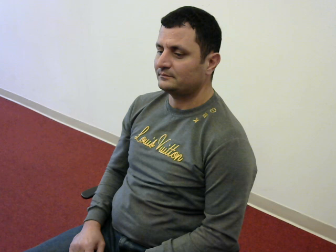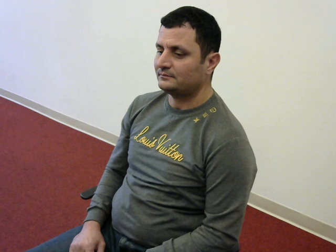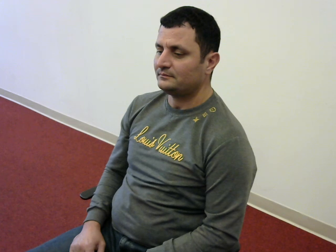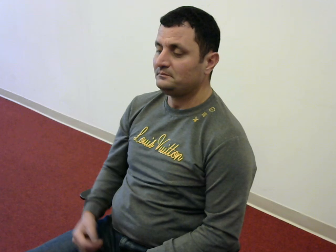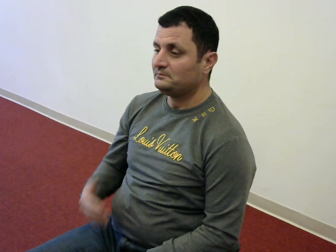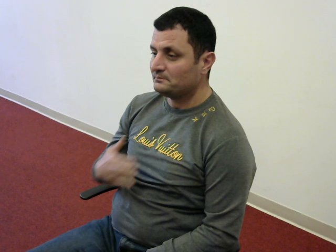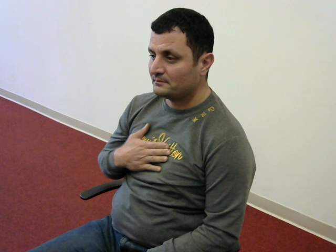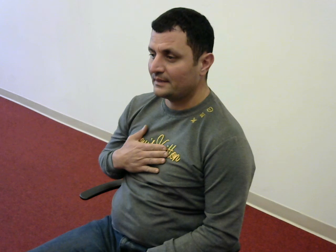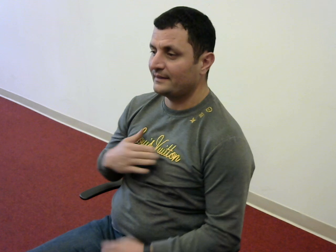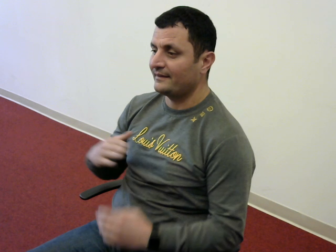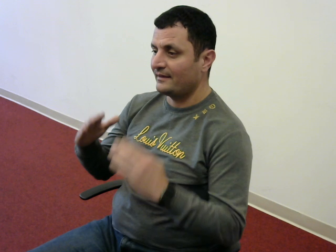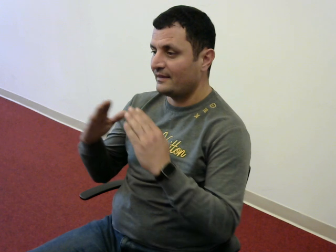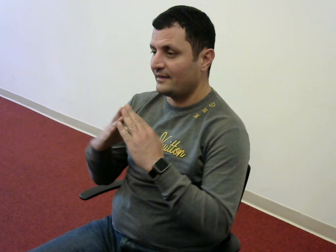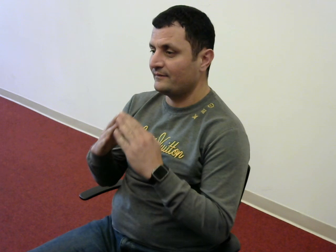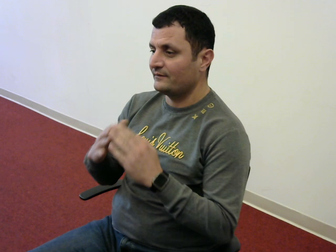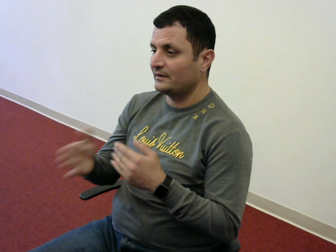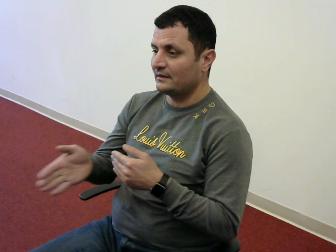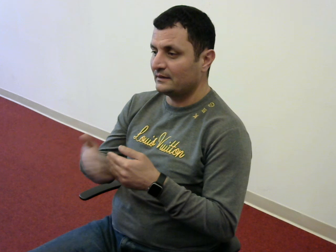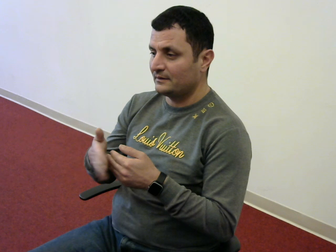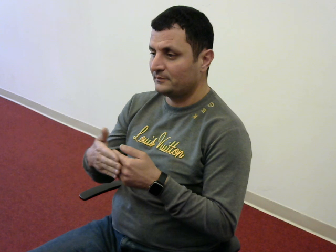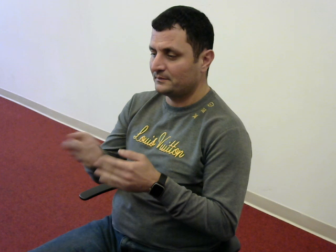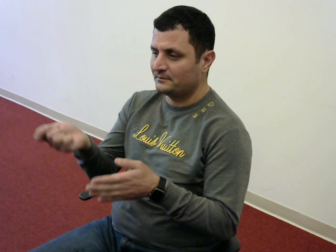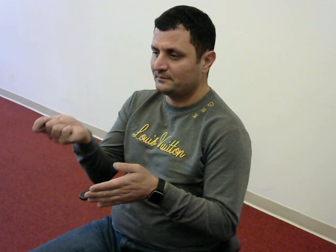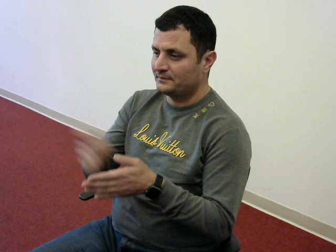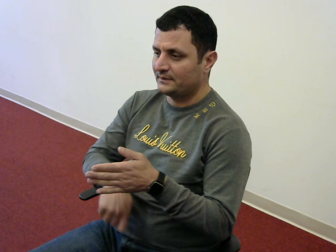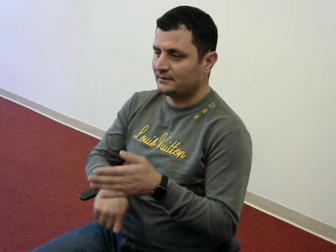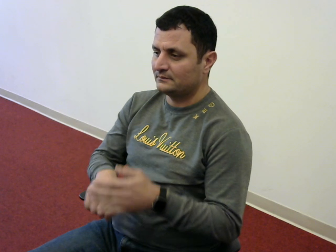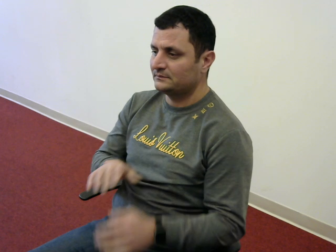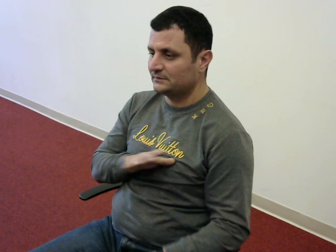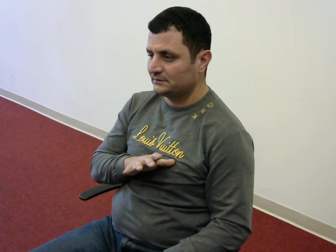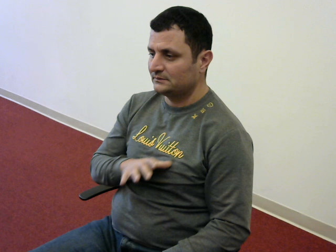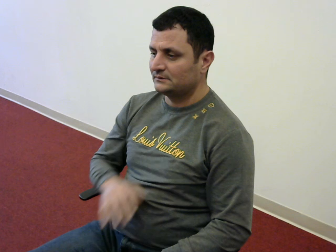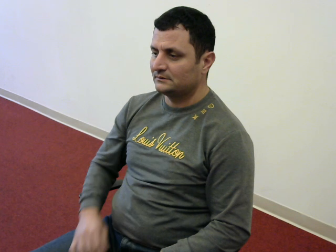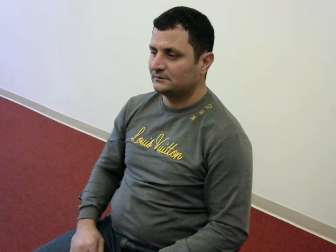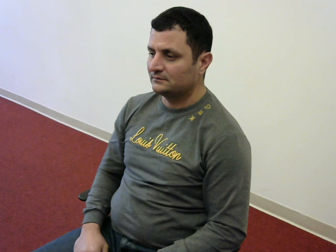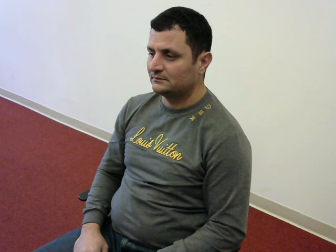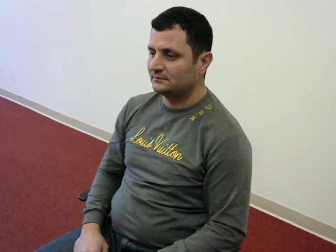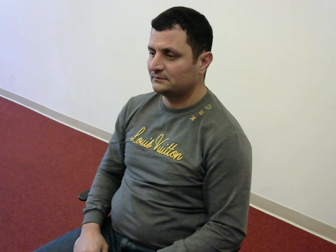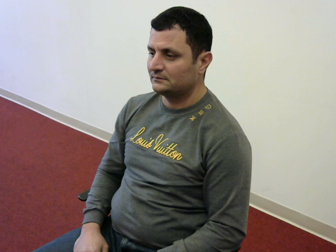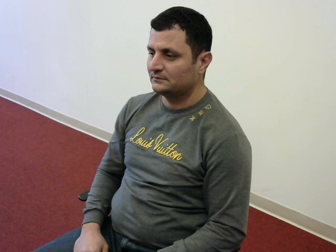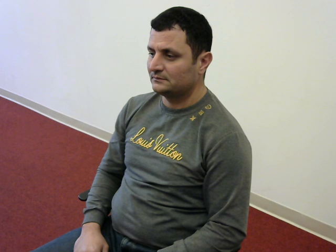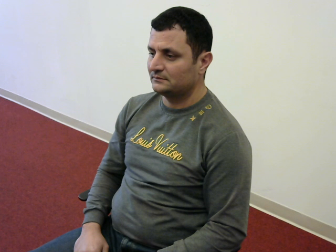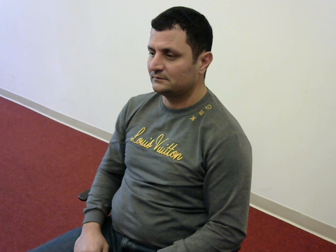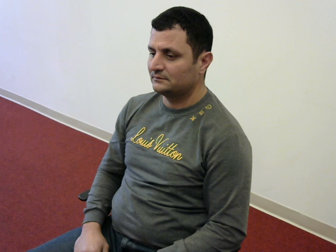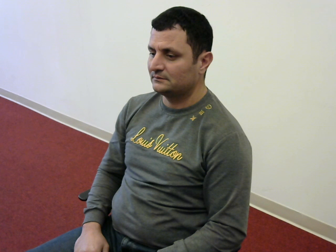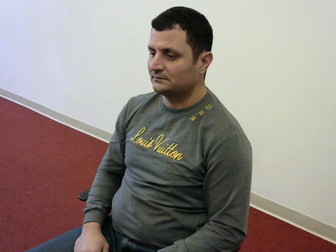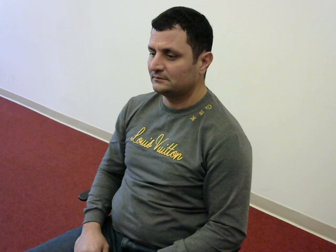Mən evin qapısını bağlamışam